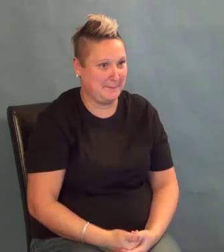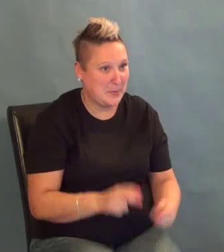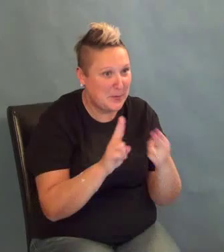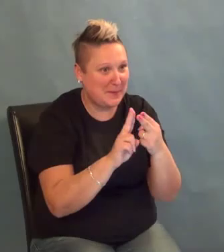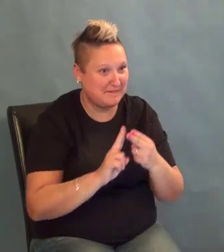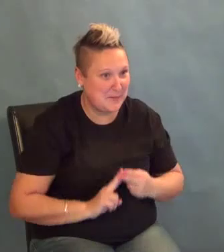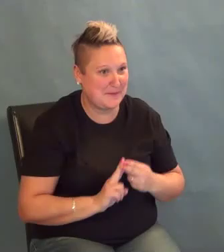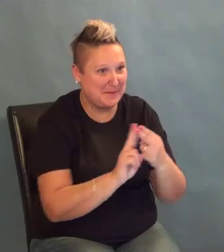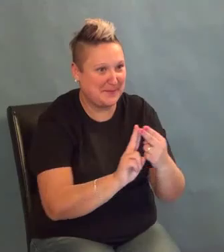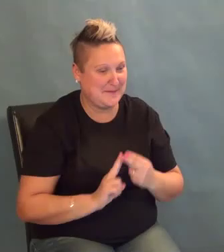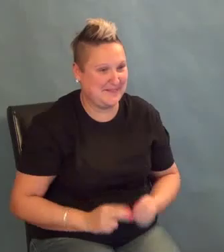To się umówmy.